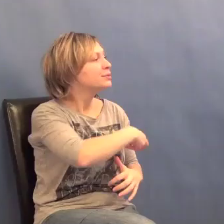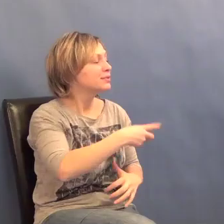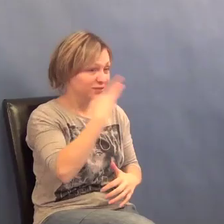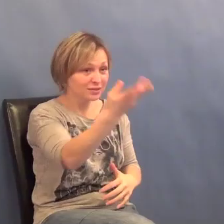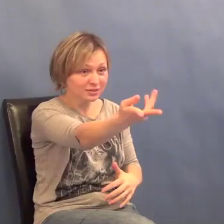Widziałaś to?